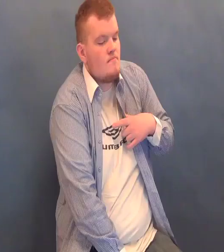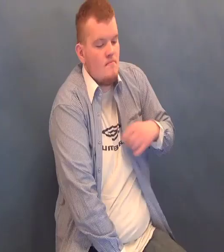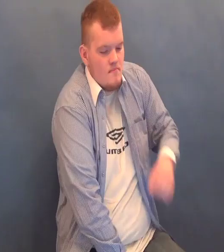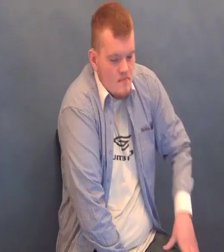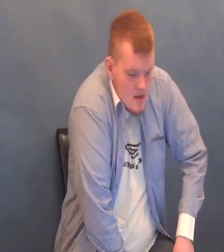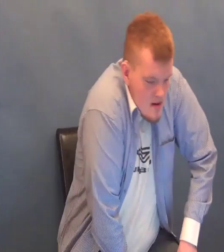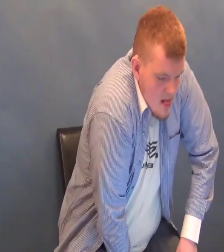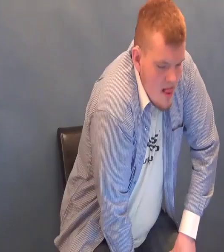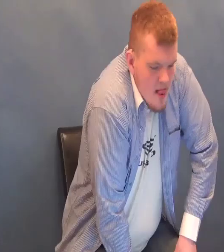Aha.